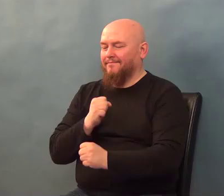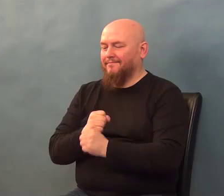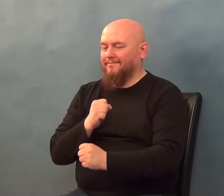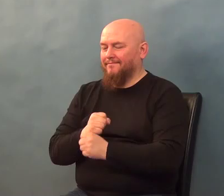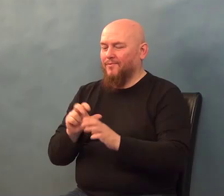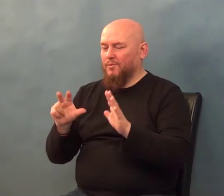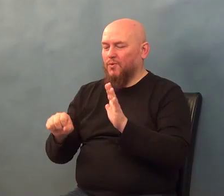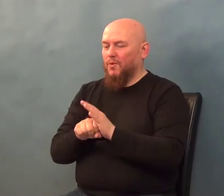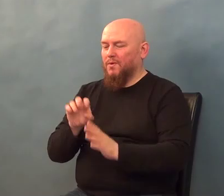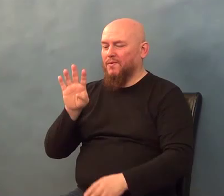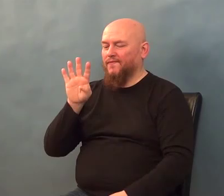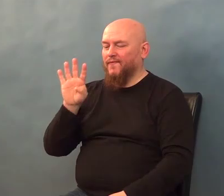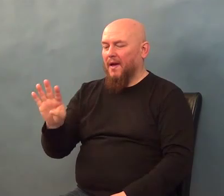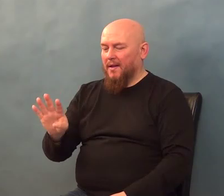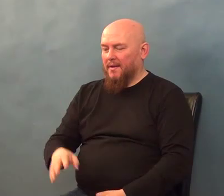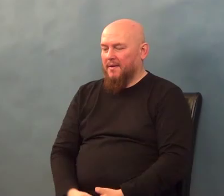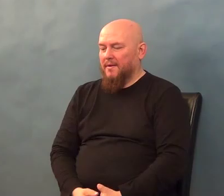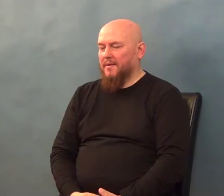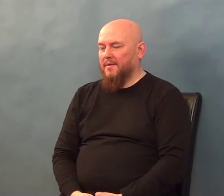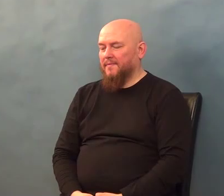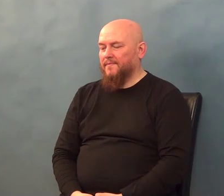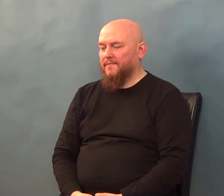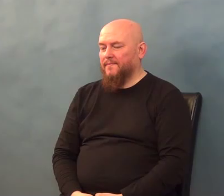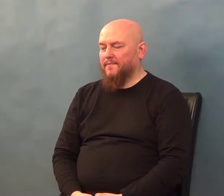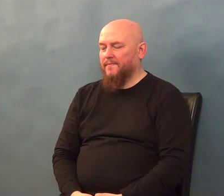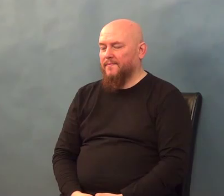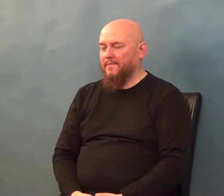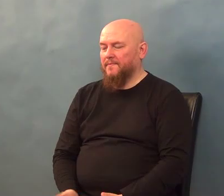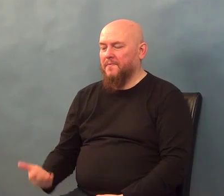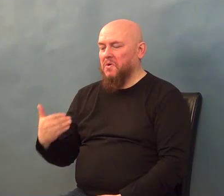Od poniedziałku do piątku pracuję od ósmej do czwartej.